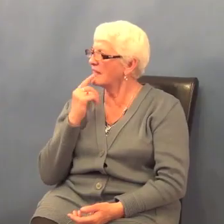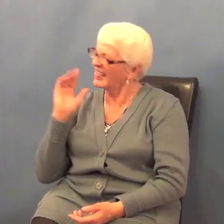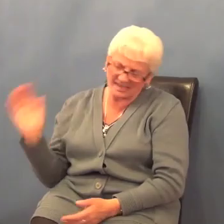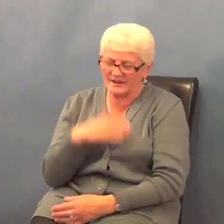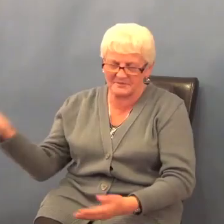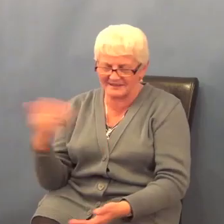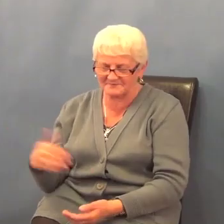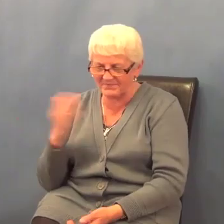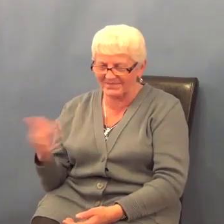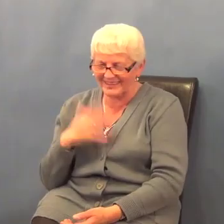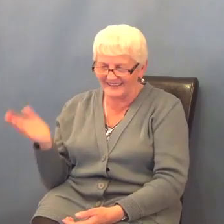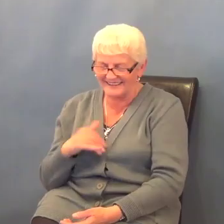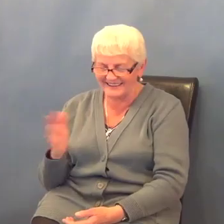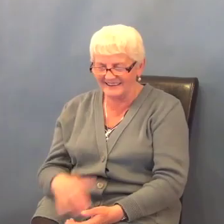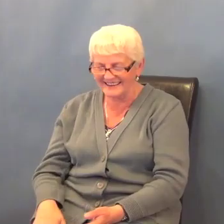Dawaj, dawaj...